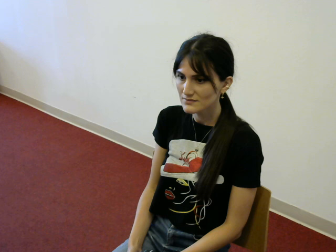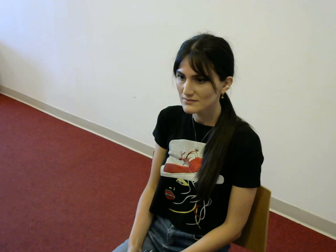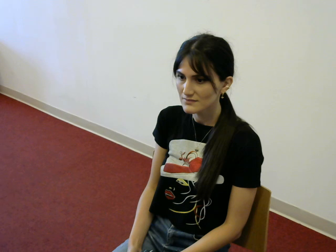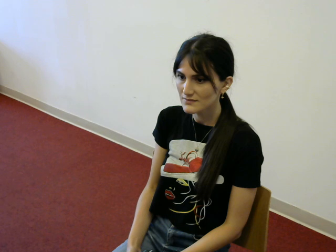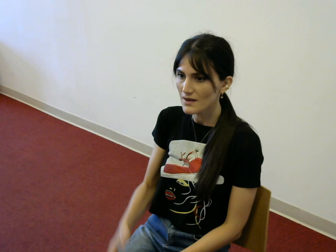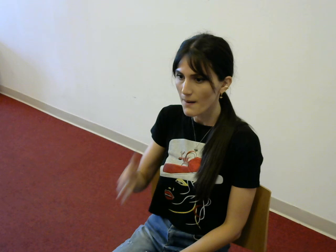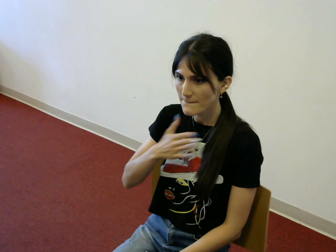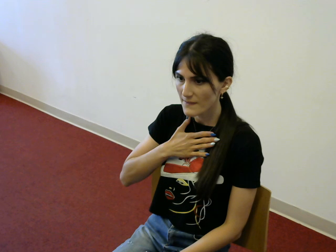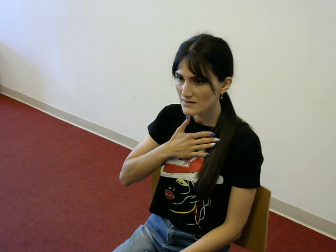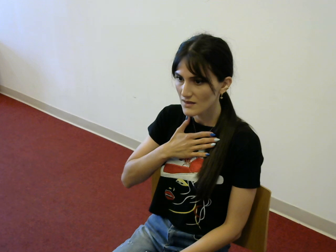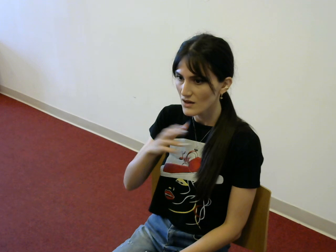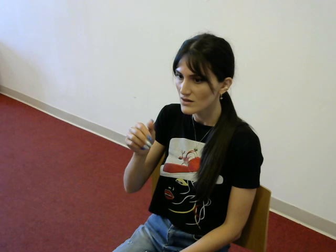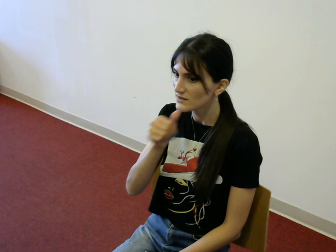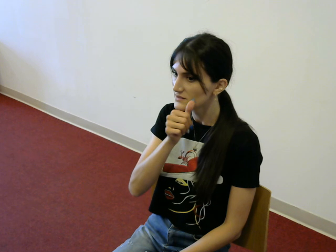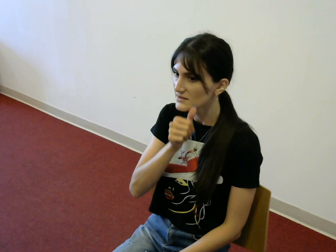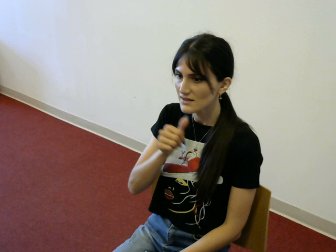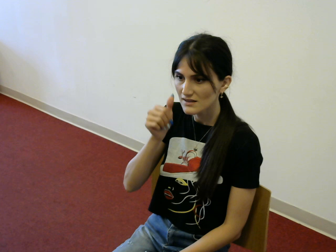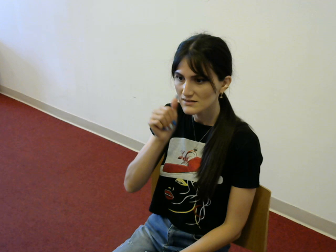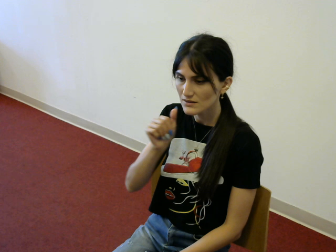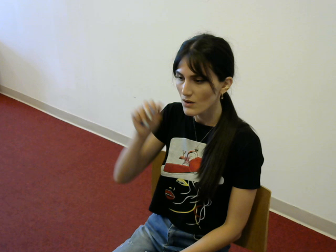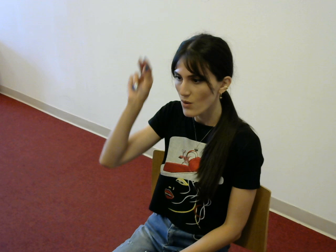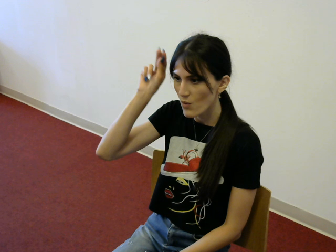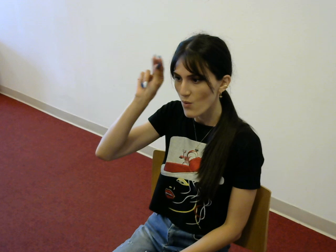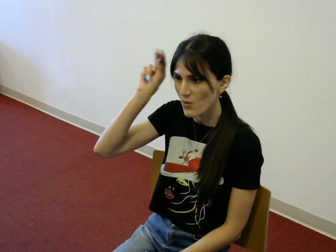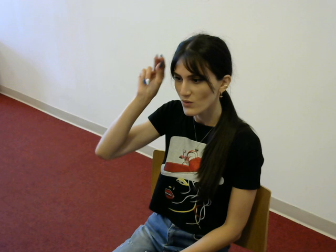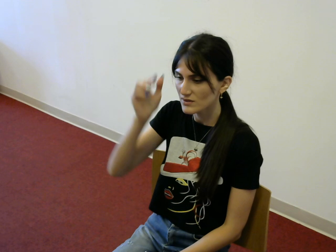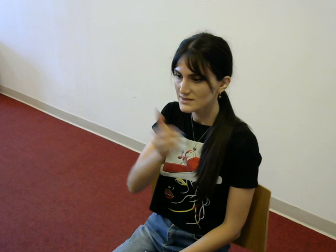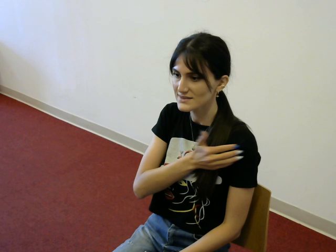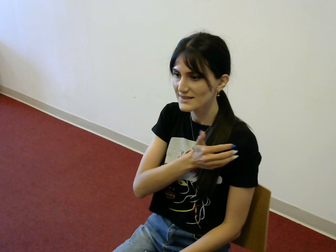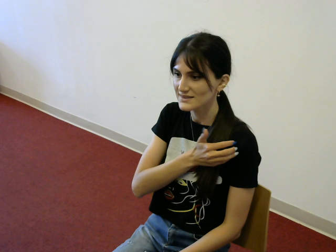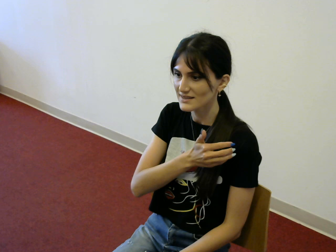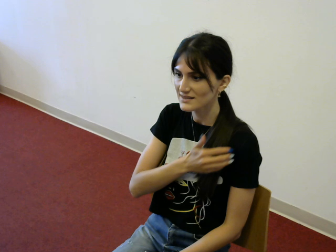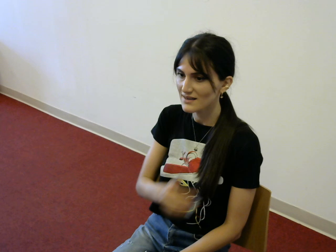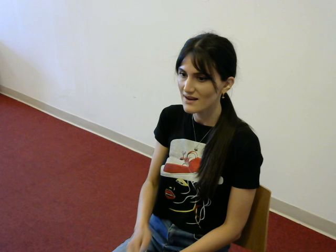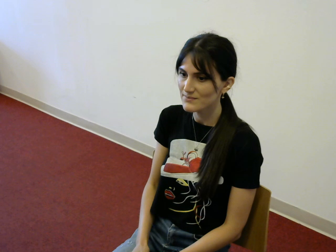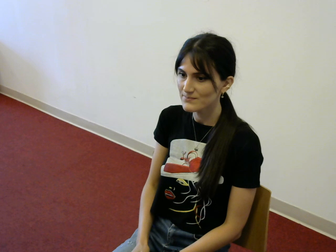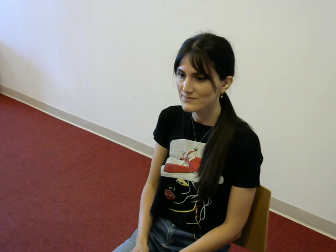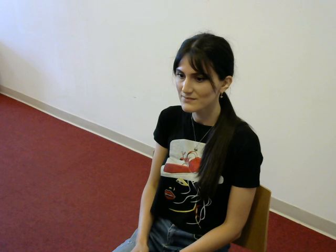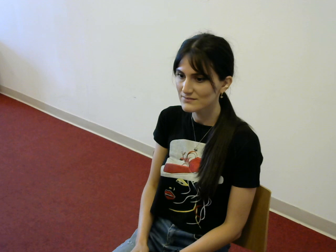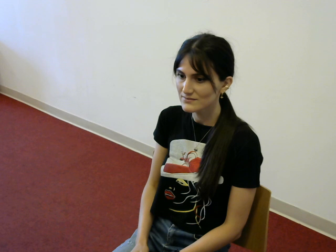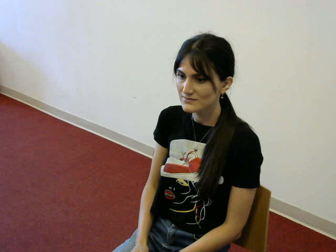Mən kodlaşdırma öyrənmək istəyirəm